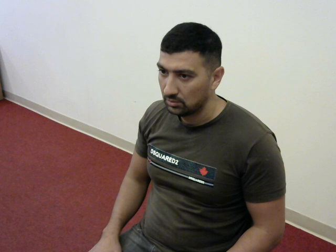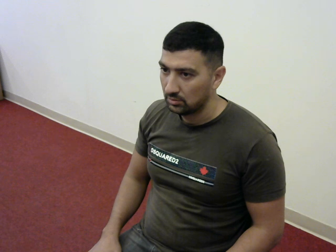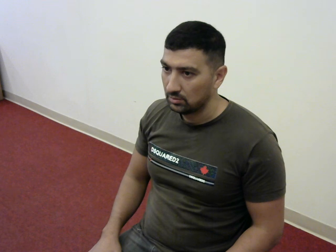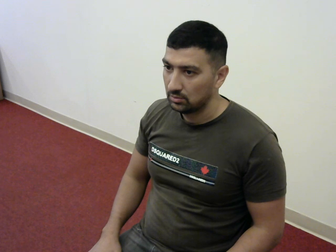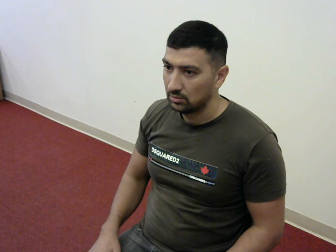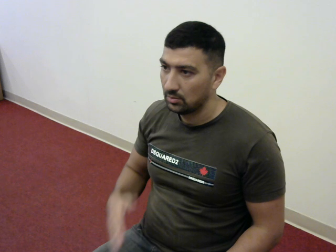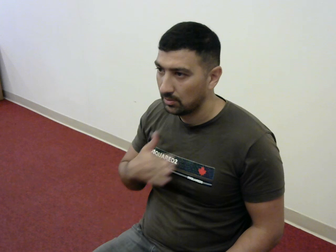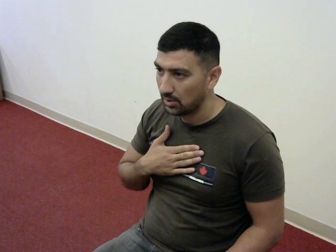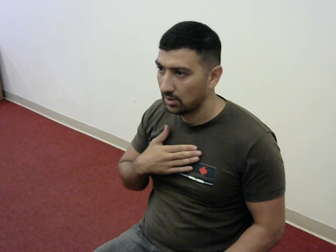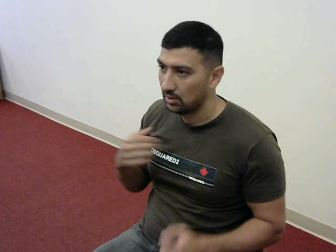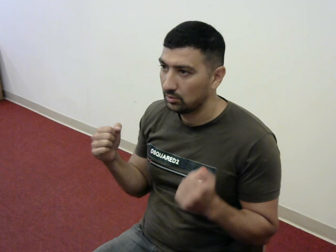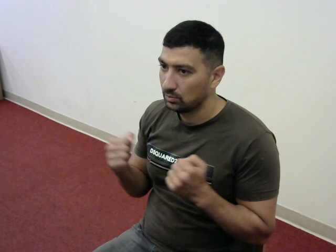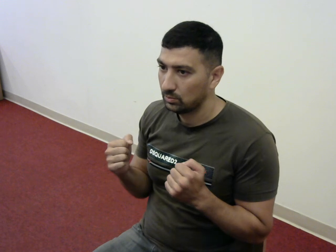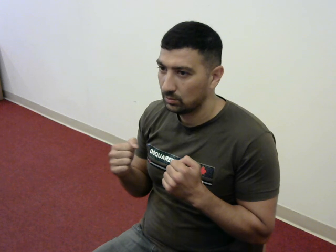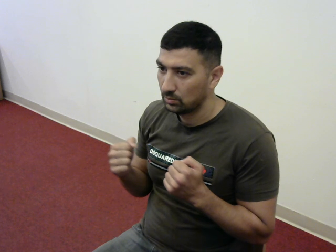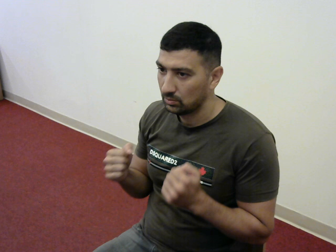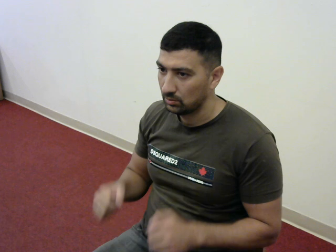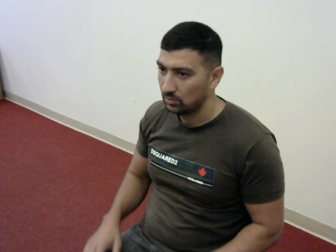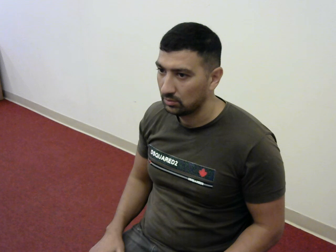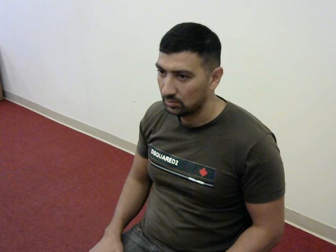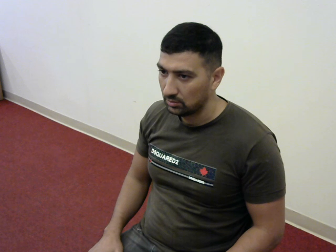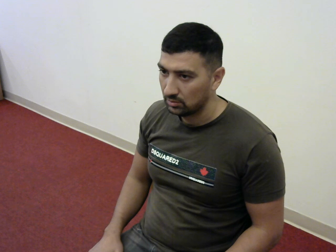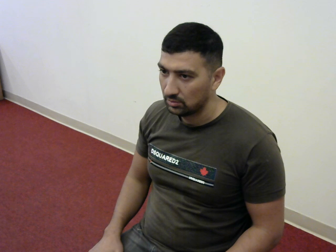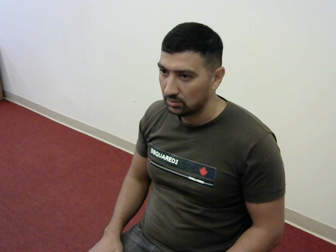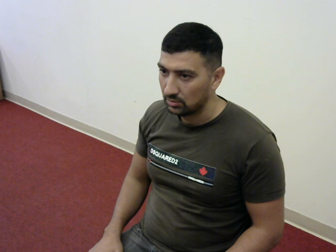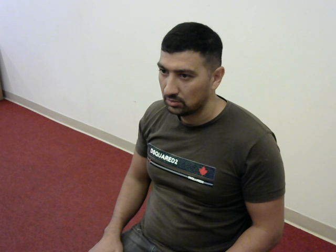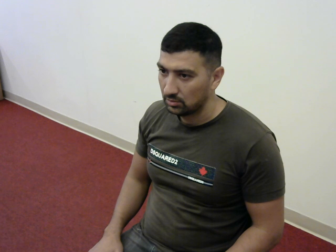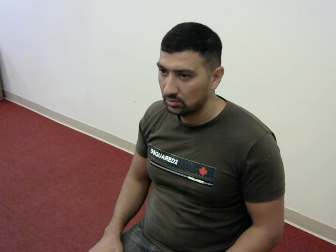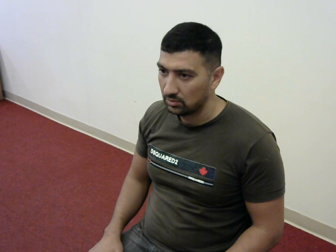Mənə soyuqdur